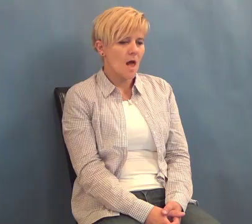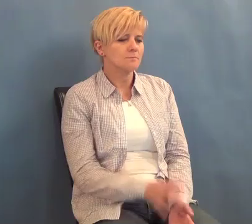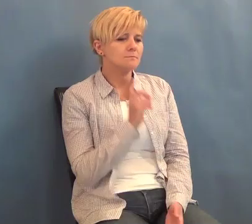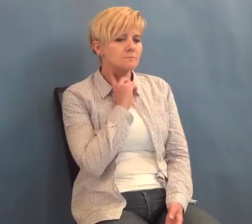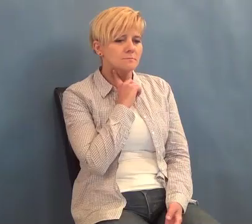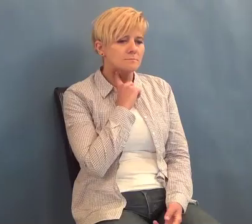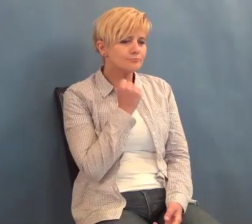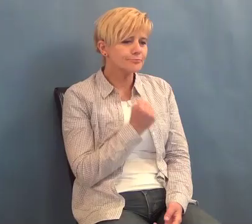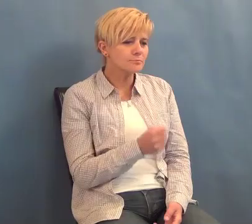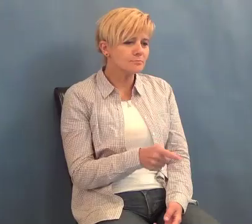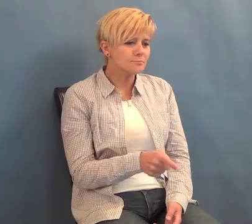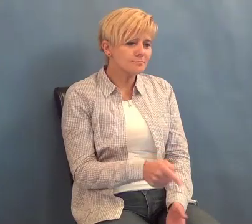Śmieszne to.